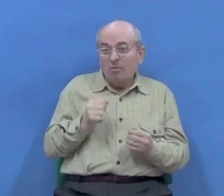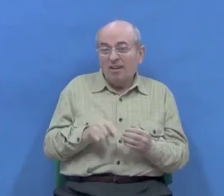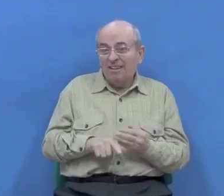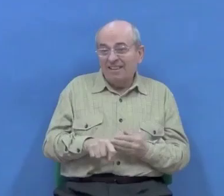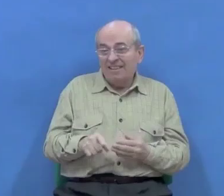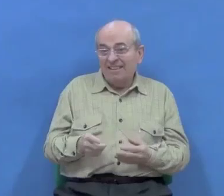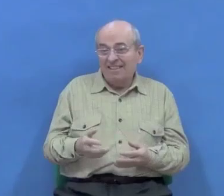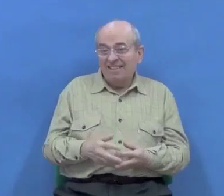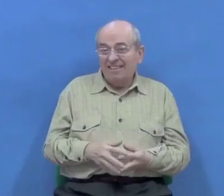Kot bał się i uciekł.